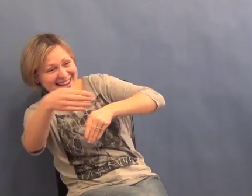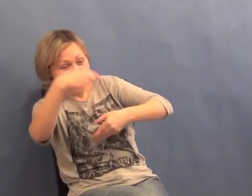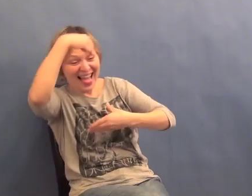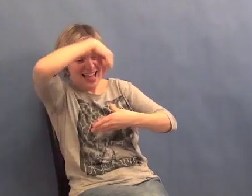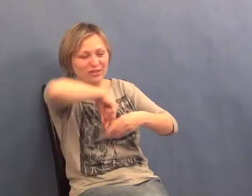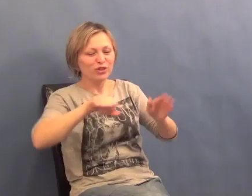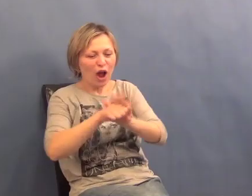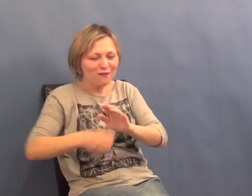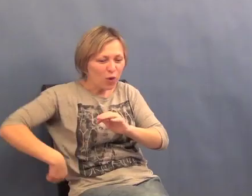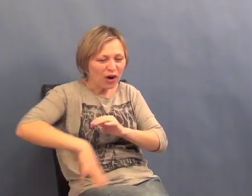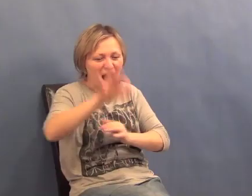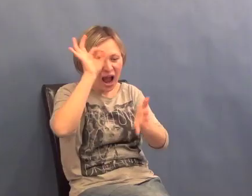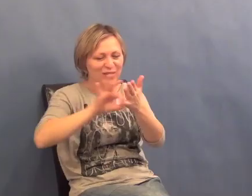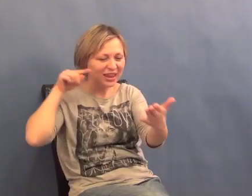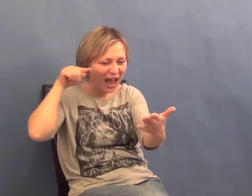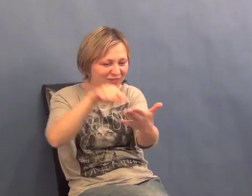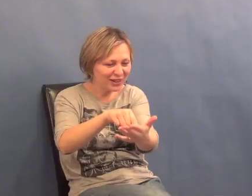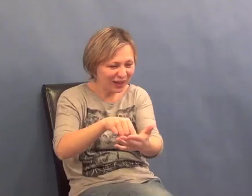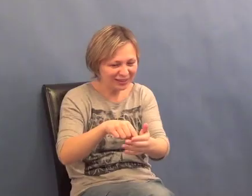Razem z kulą w środku kota trafia akurat do kręgielni.